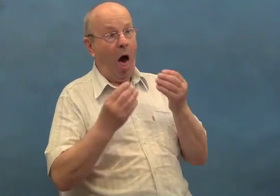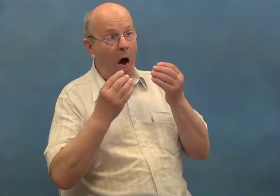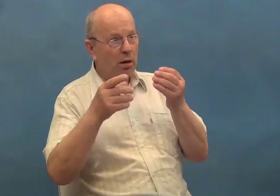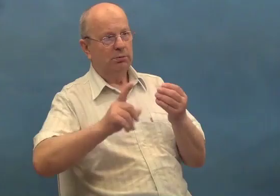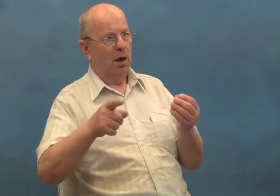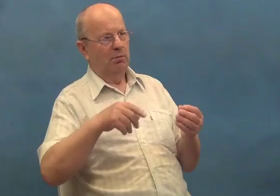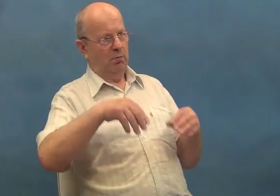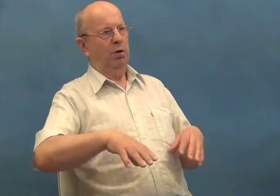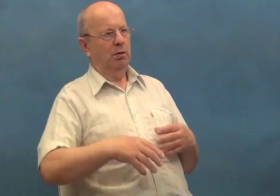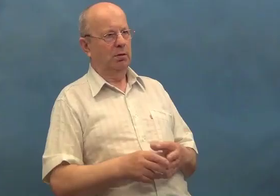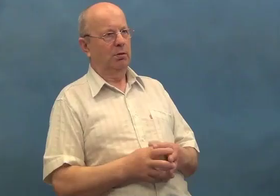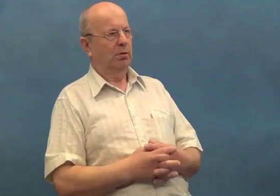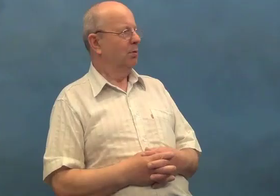Nie wolno chodzić i jeść jednocześnie, trzeba stać.